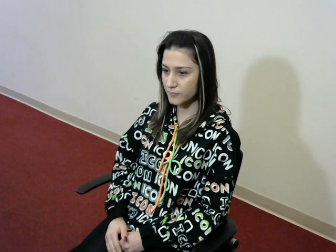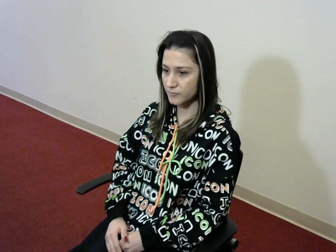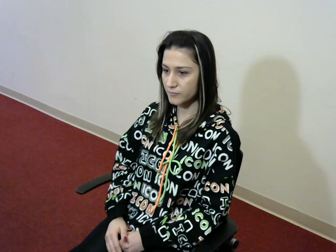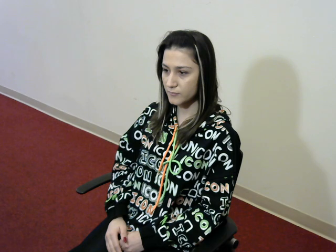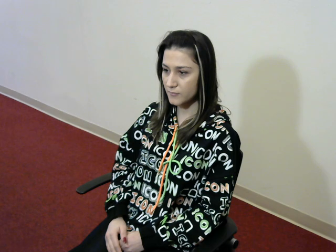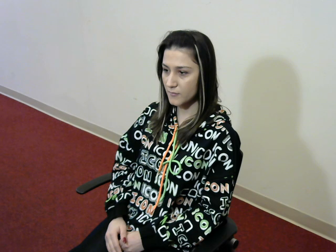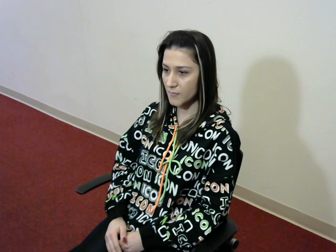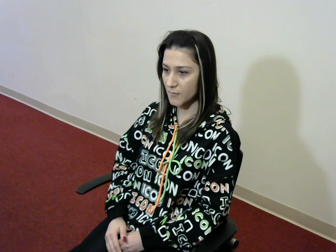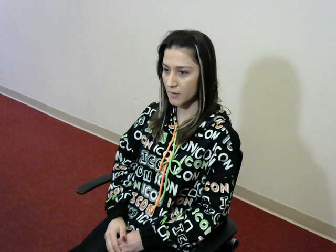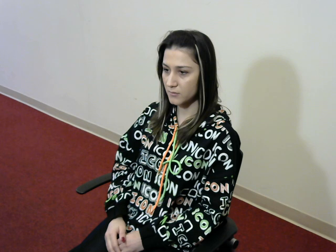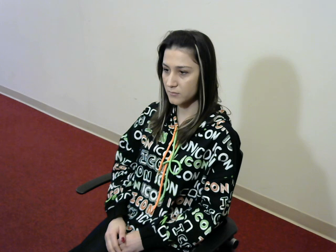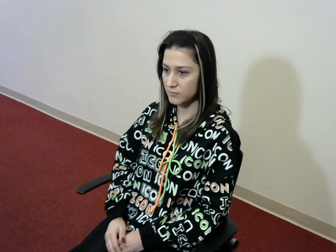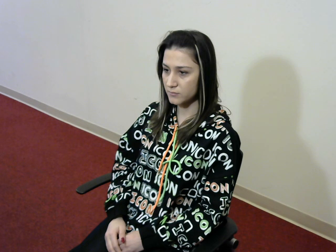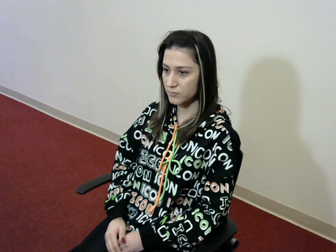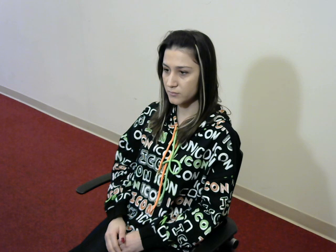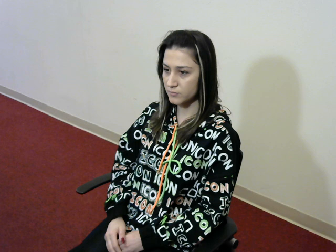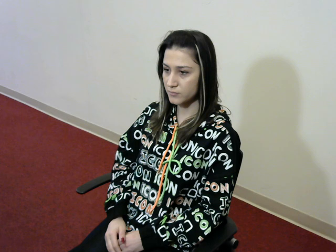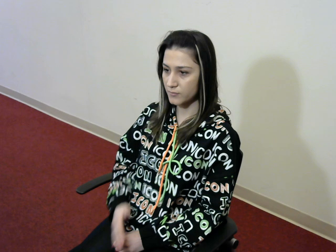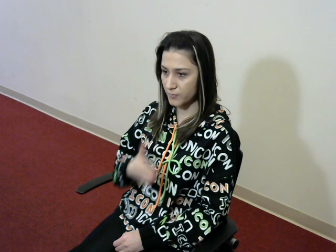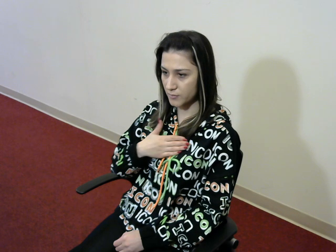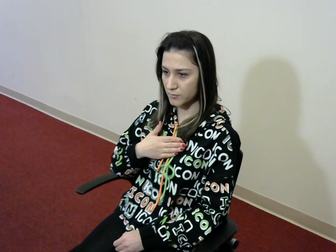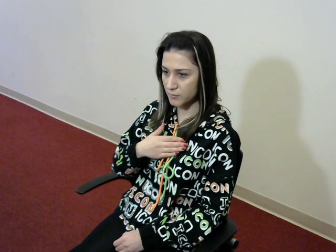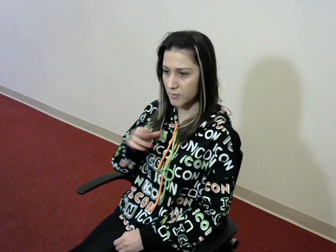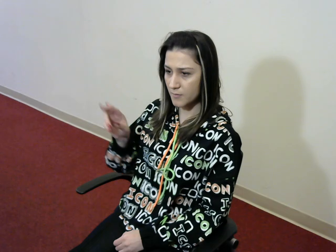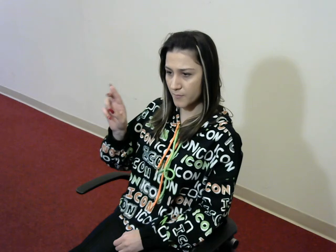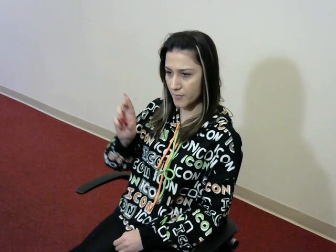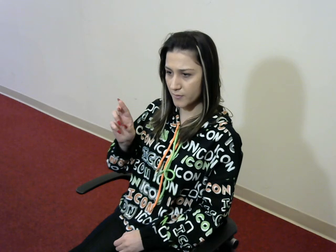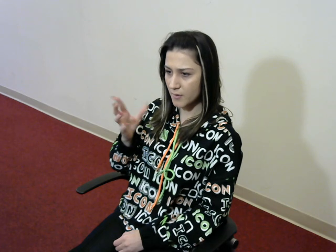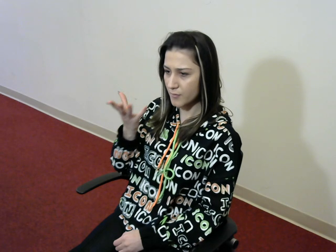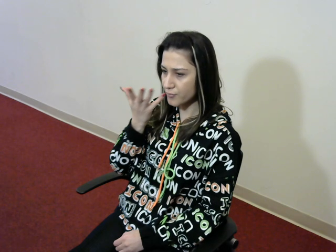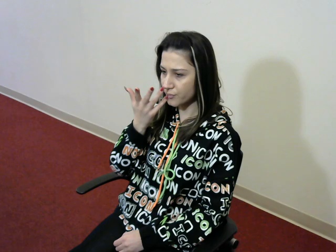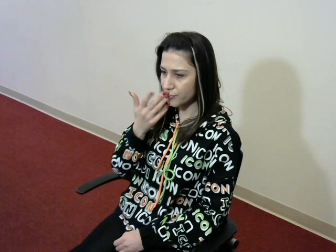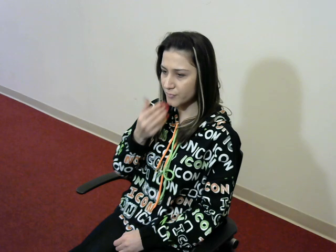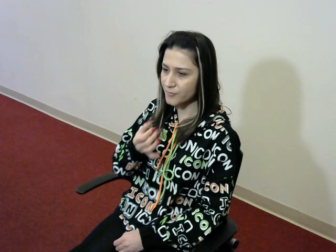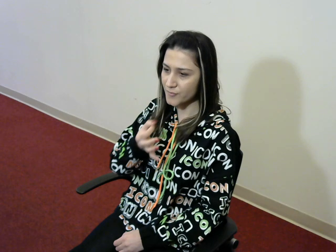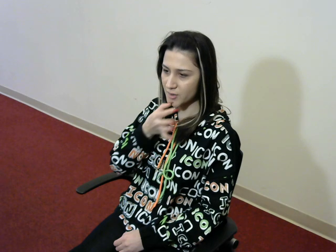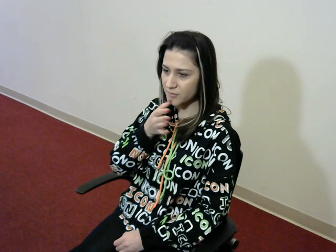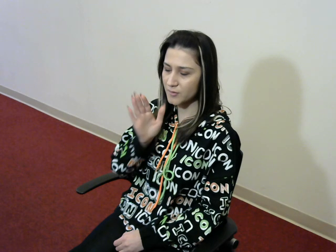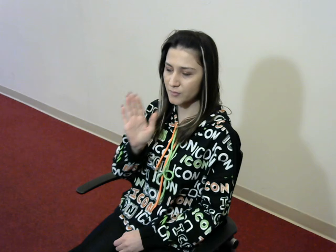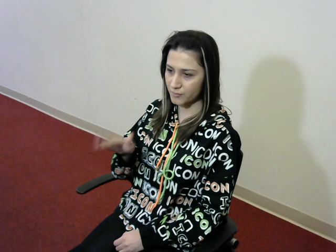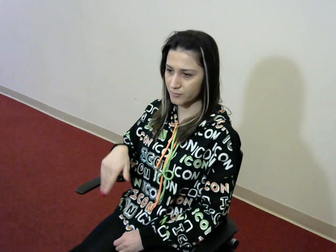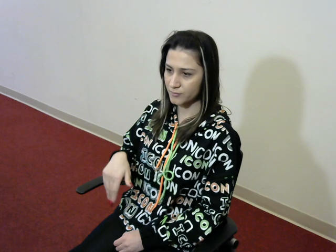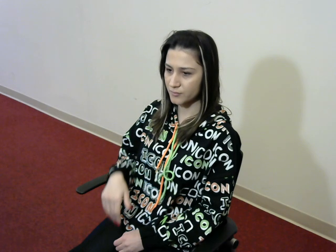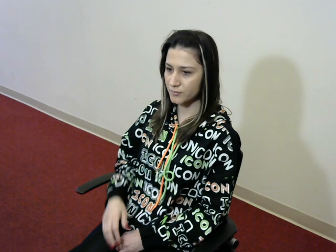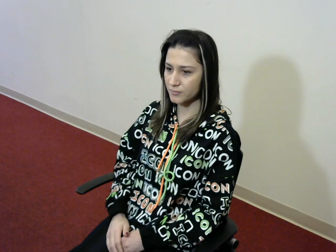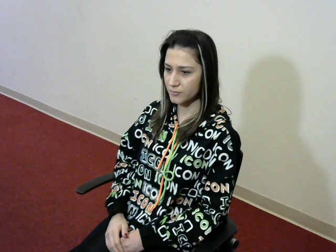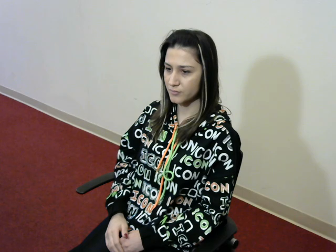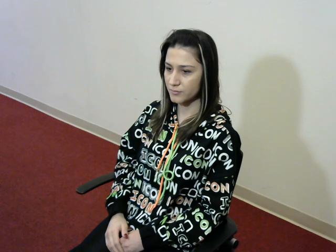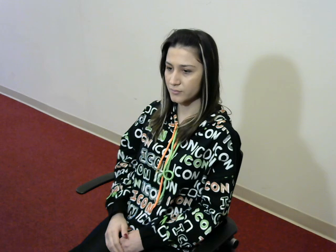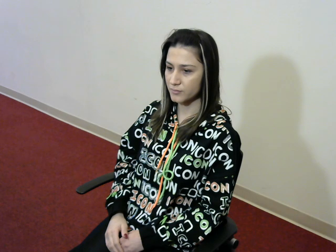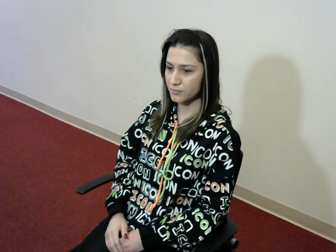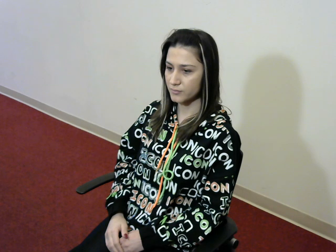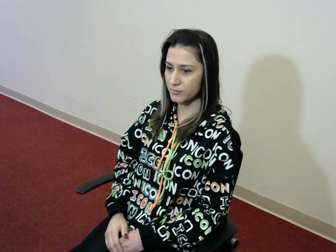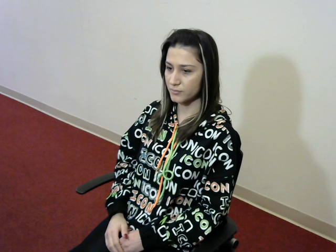Mənim bənövşəyi rəngdən xoşum gəlir